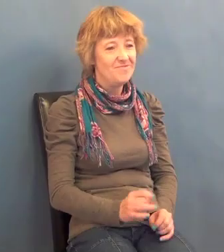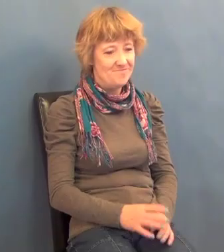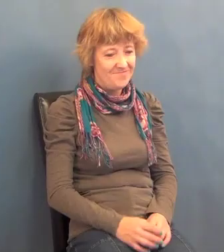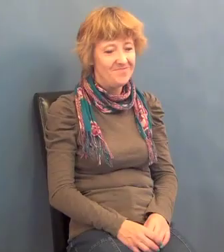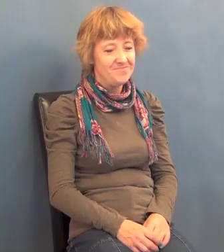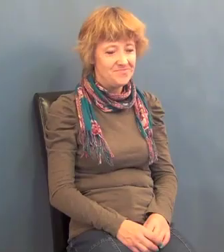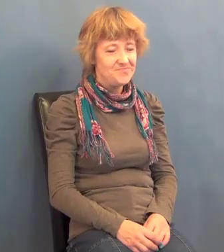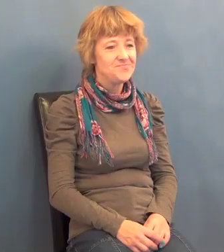Tak, początek.